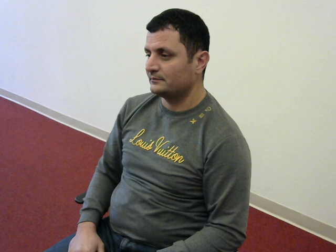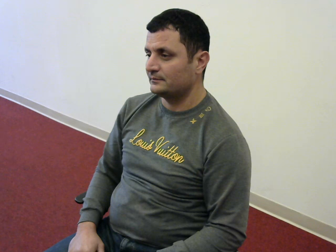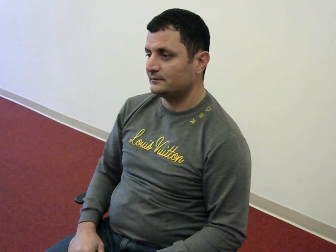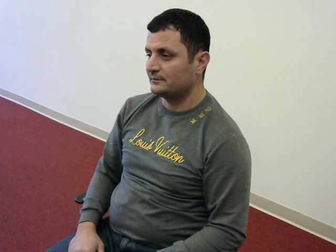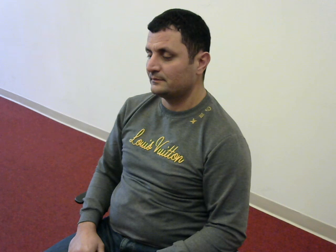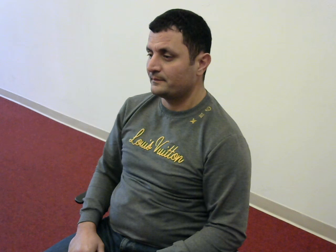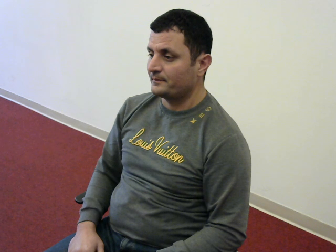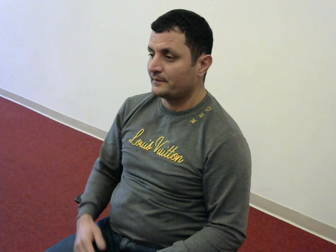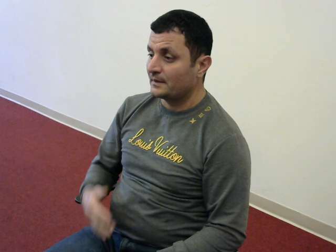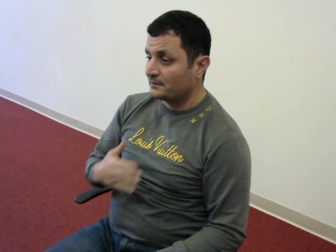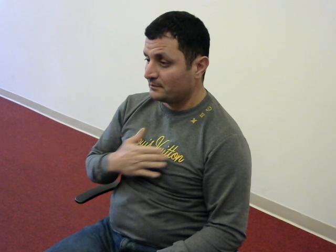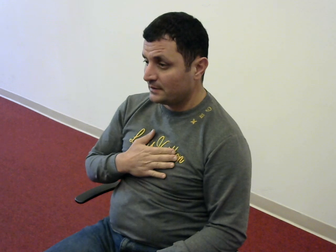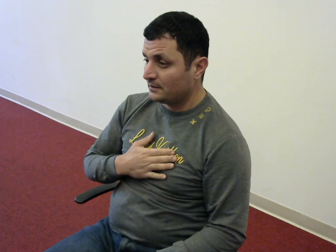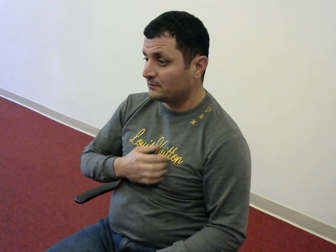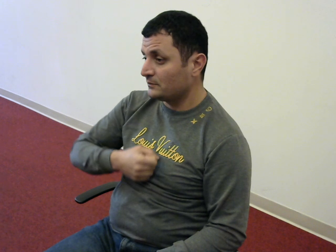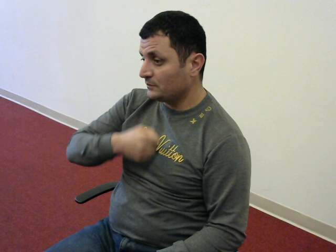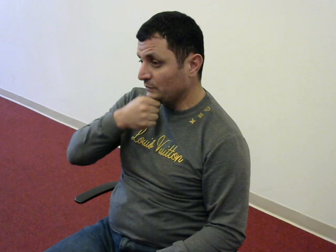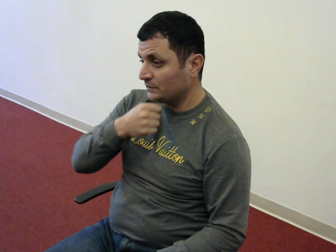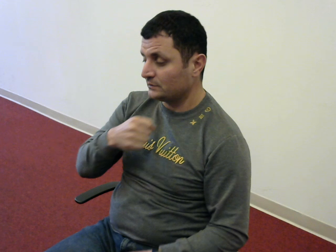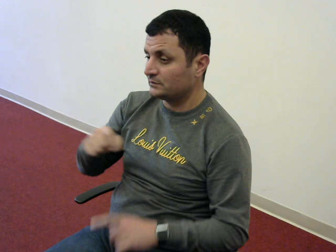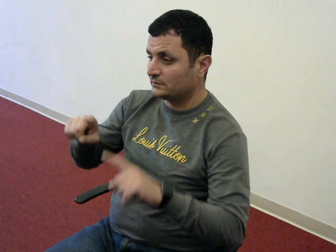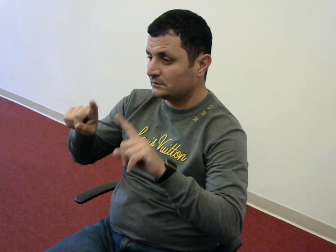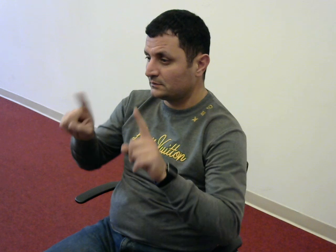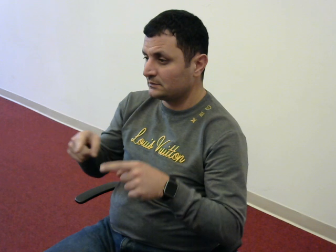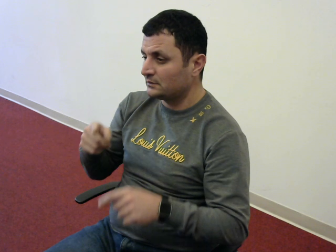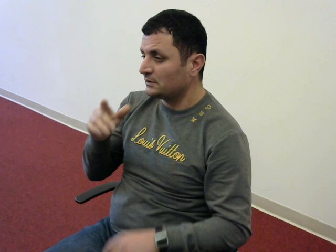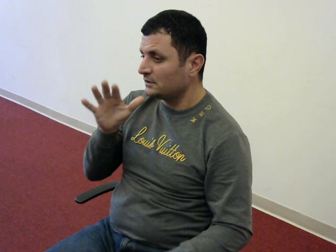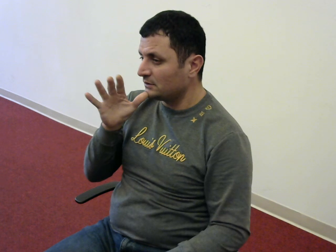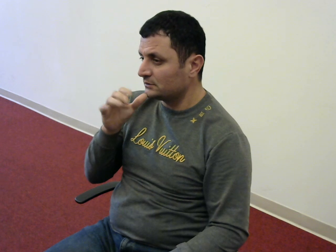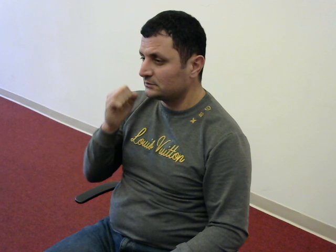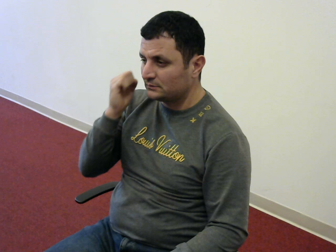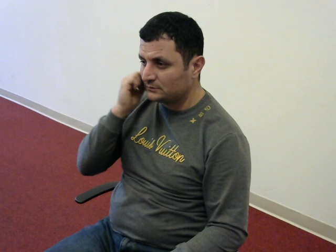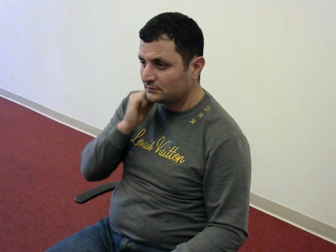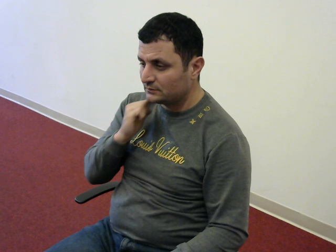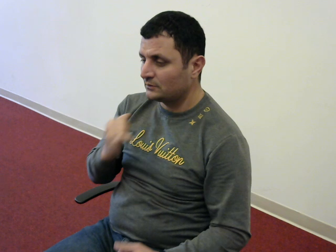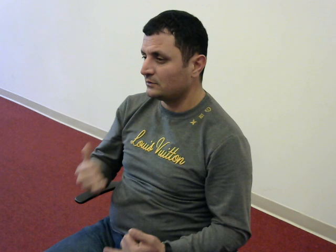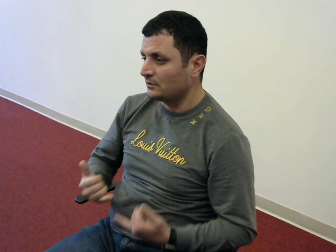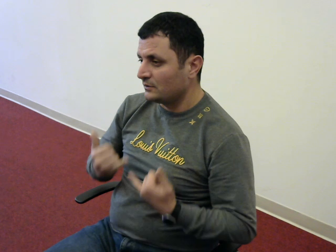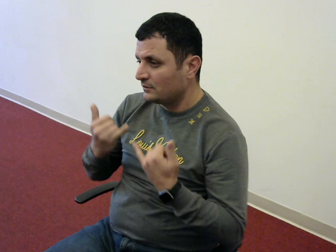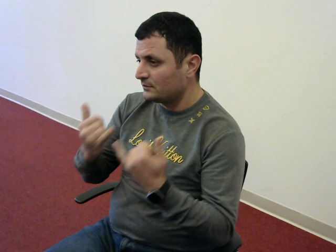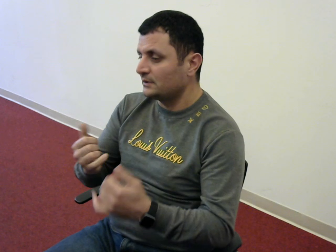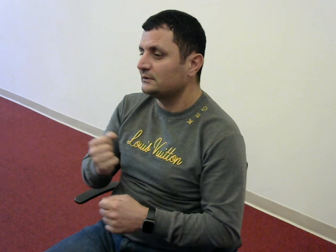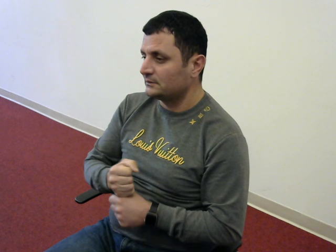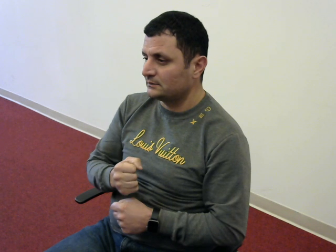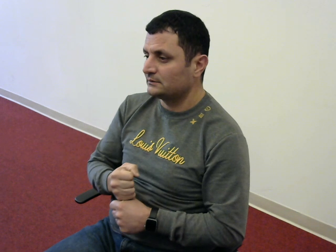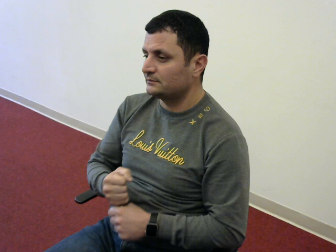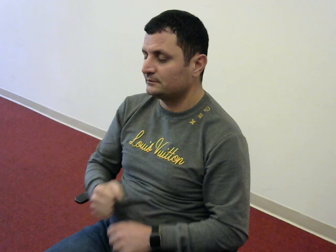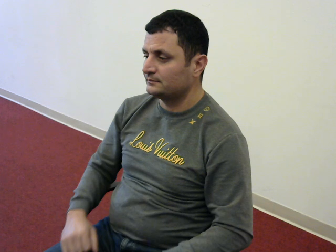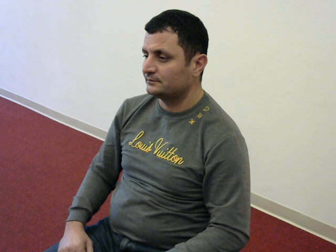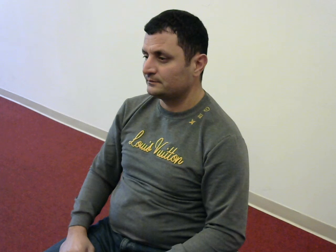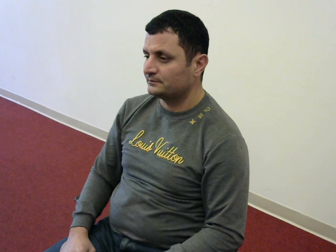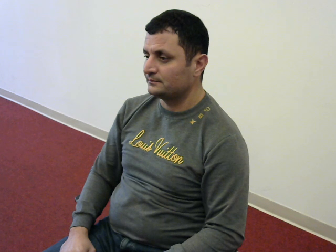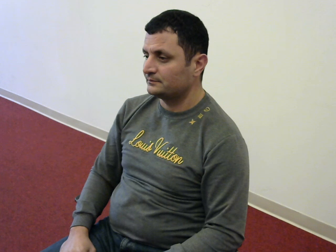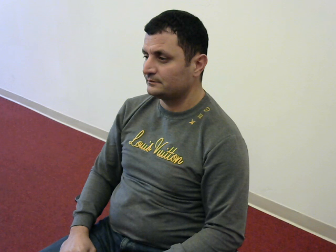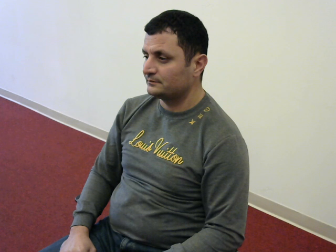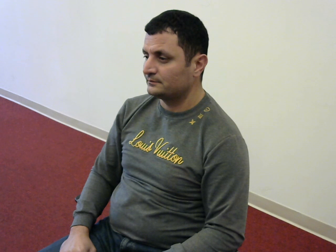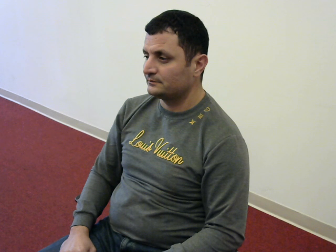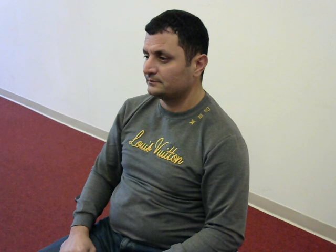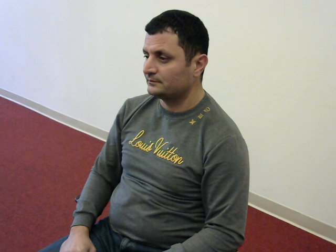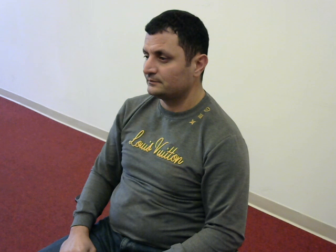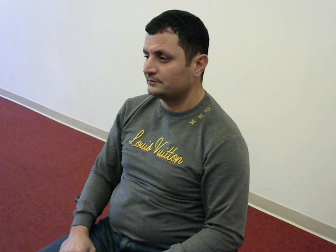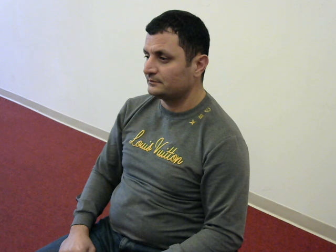Mən böyüklərə (yaşlılara) hörmət edirəm